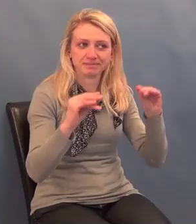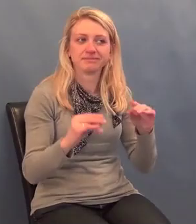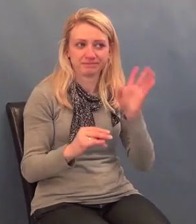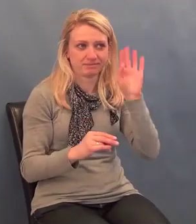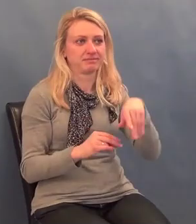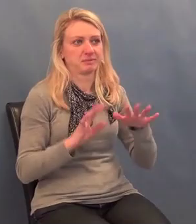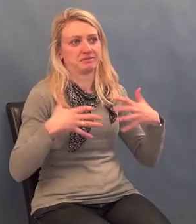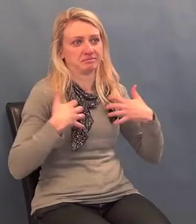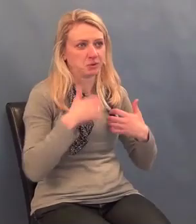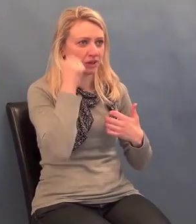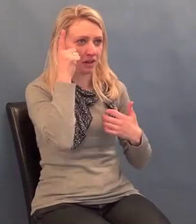Jutro rano nie będziesz zmęczona w pracy?